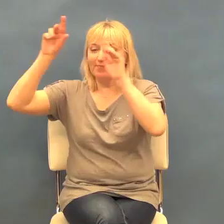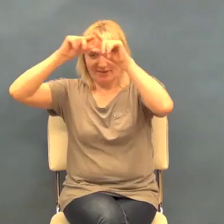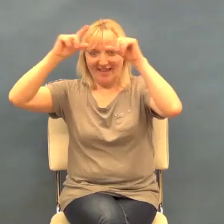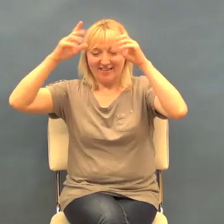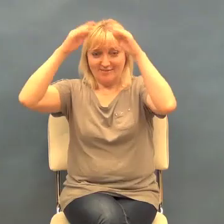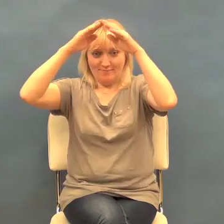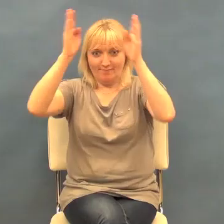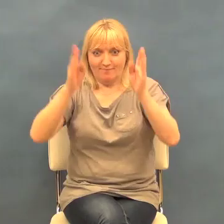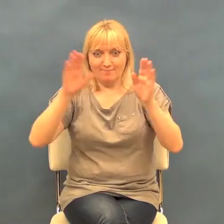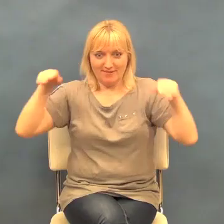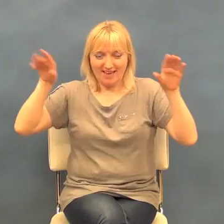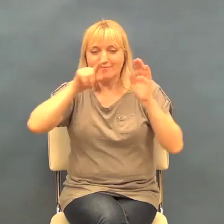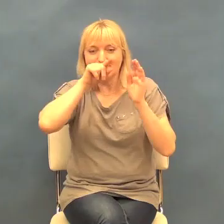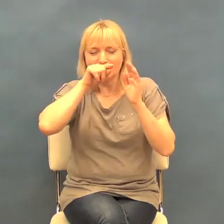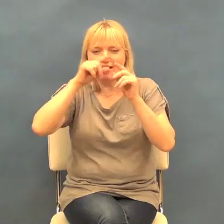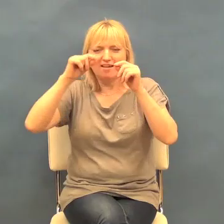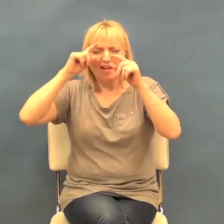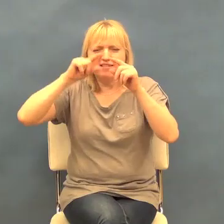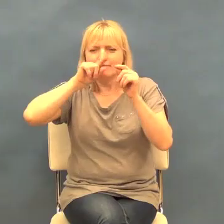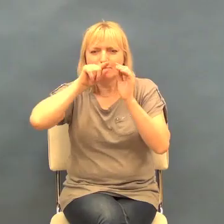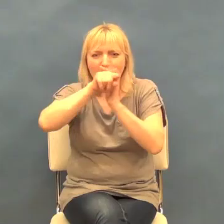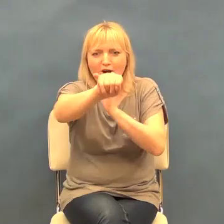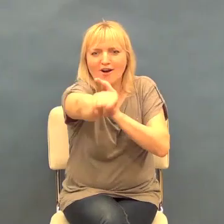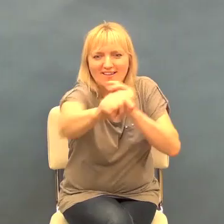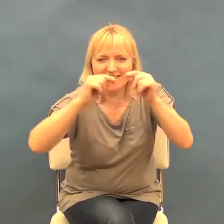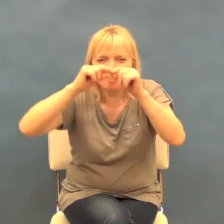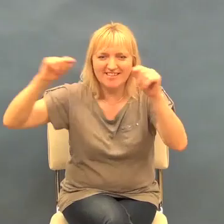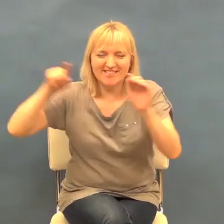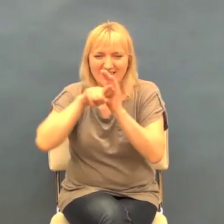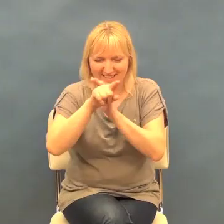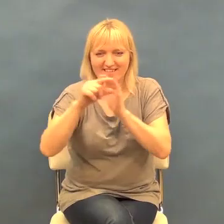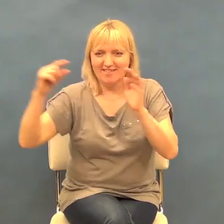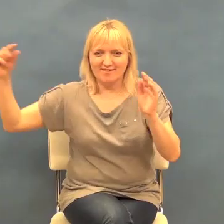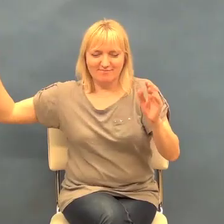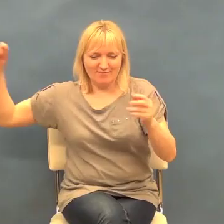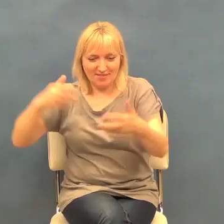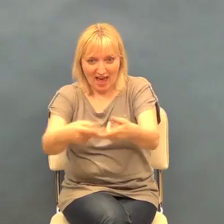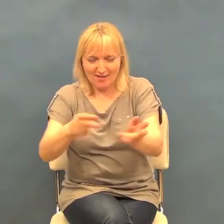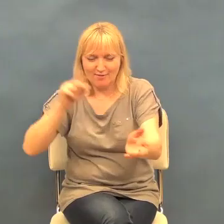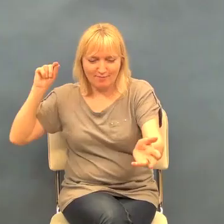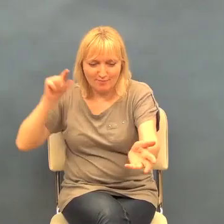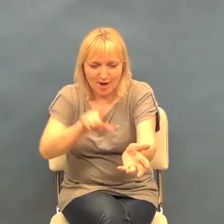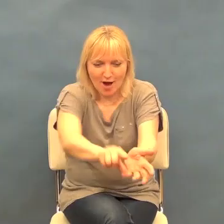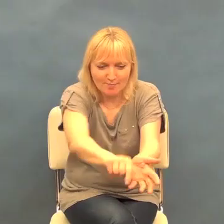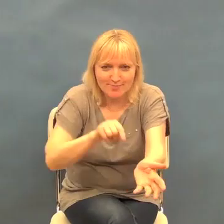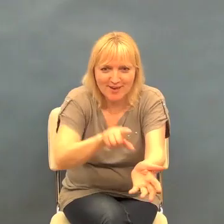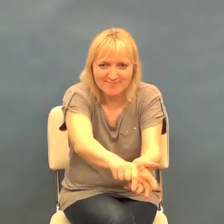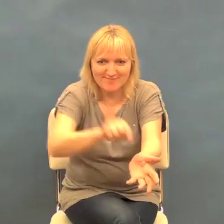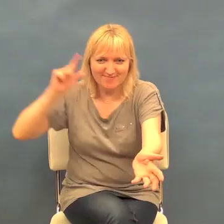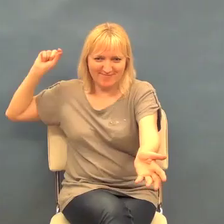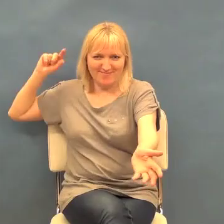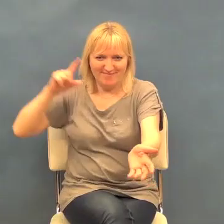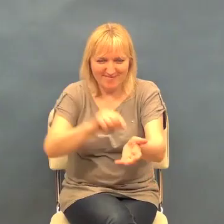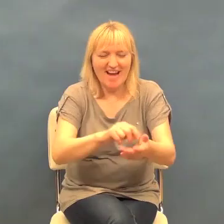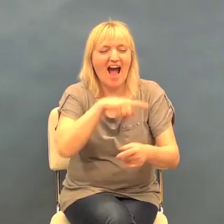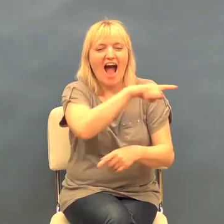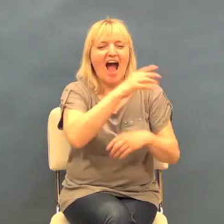A z tego zegara, czyli takiego domku z ptaszkiem, wiesz, wychodzi ptaszek i zabiera jabłka z miski.